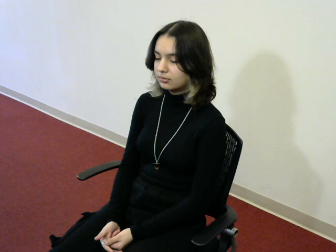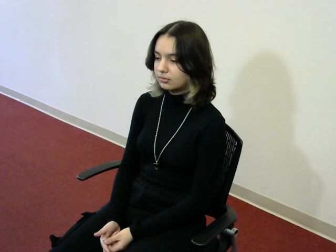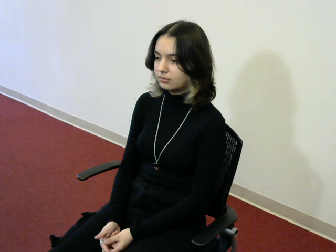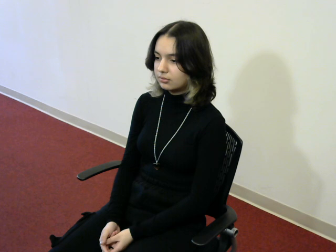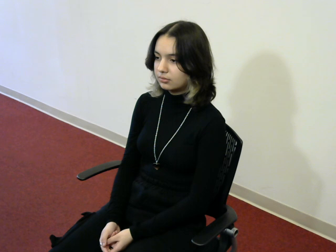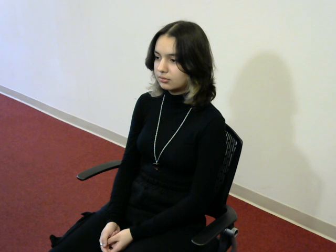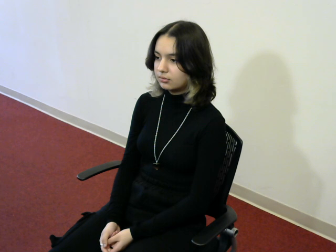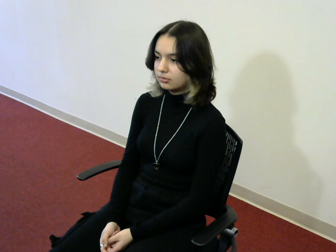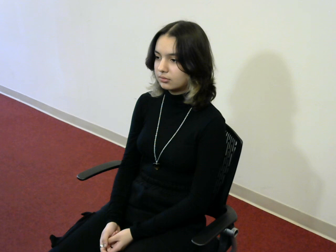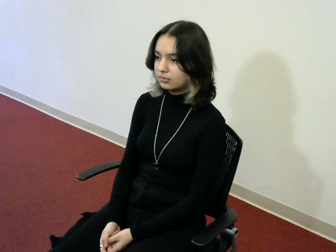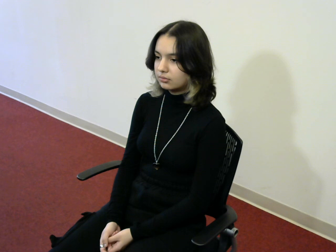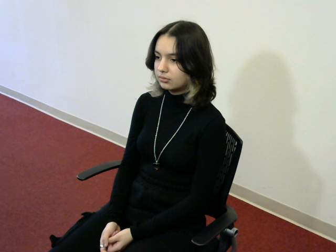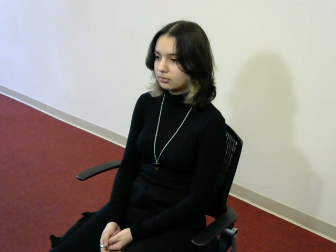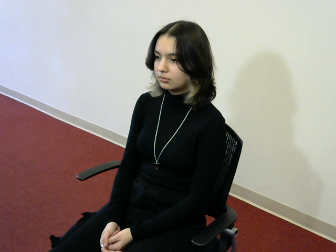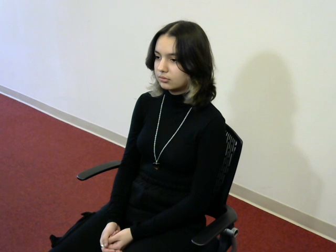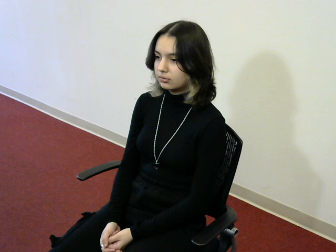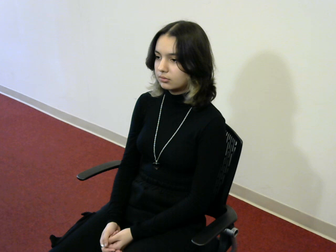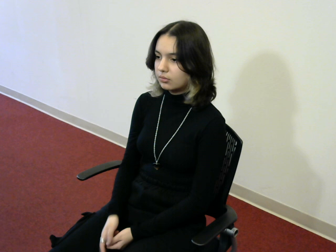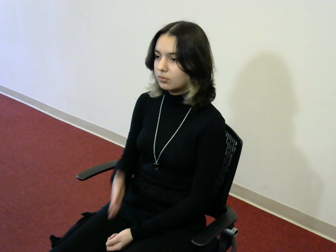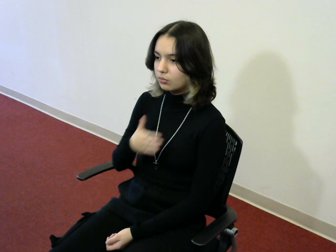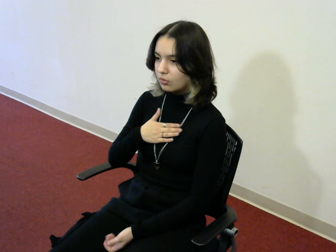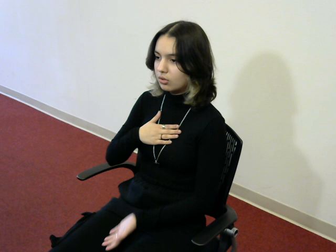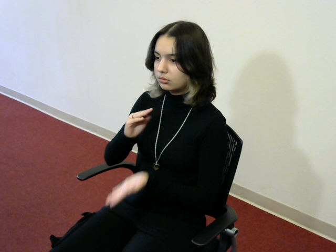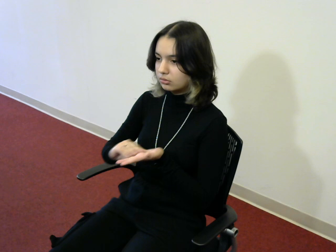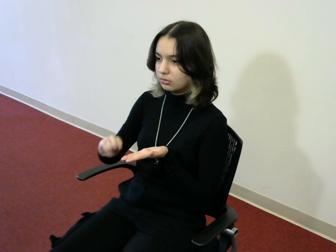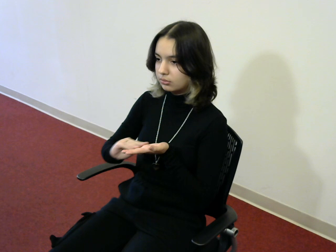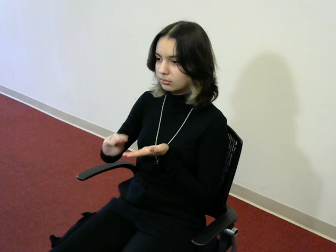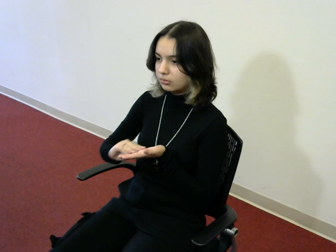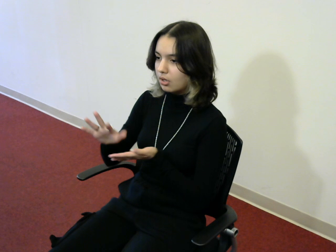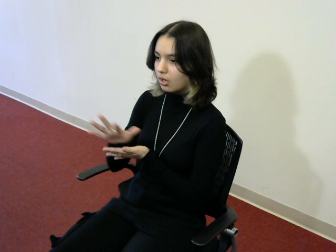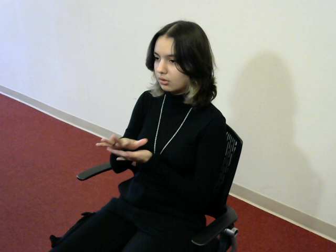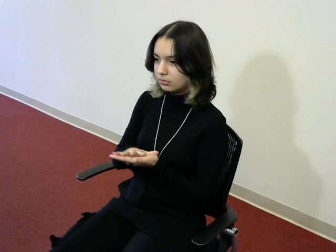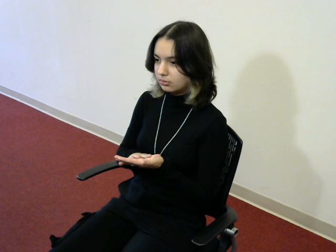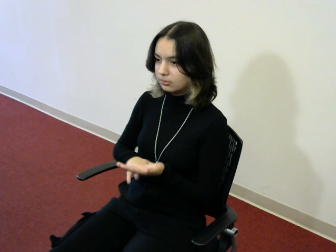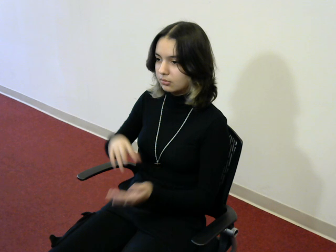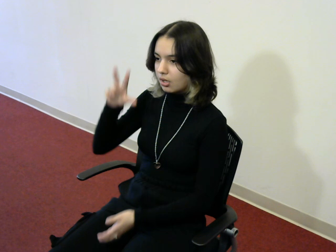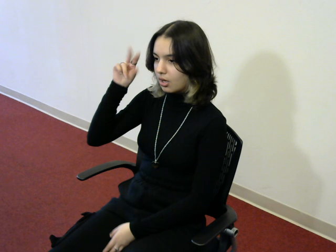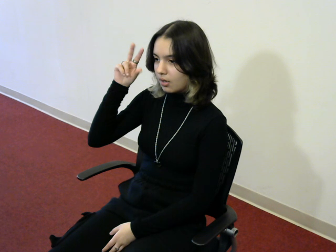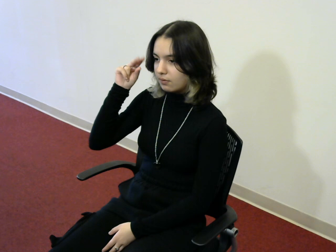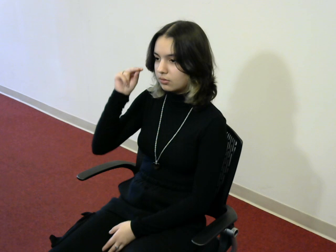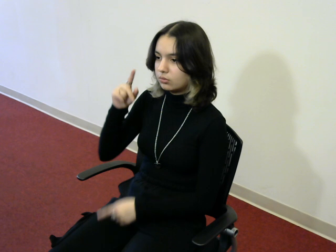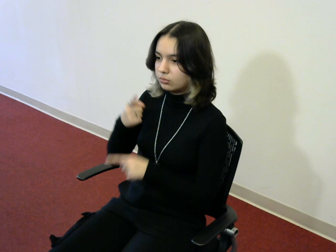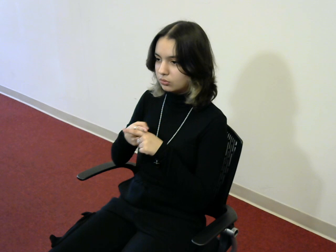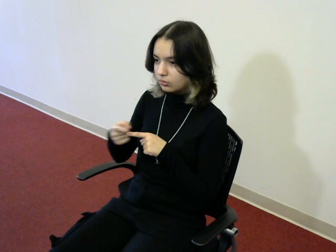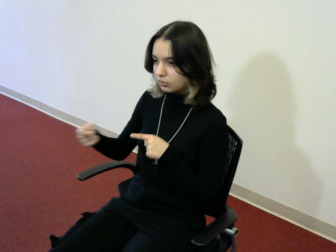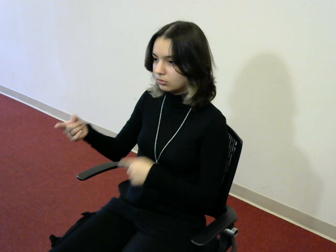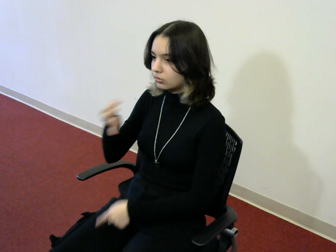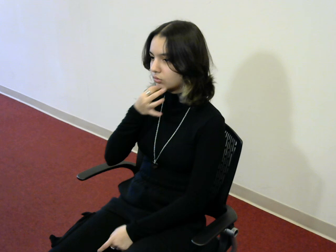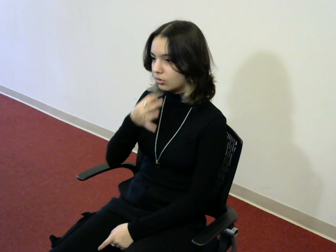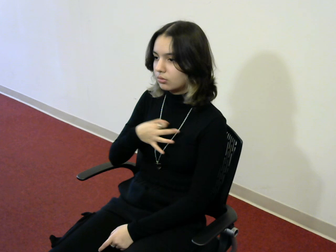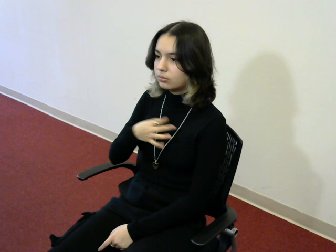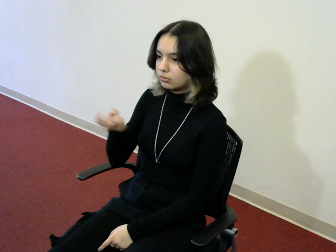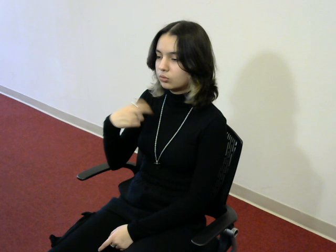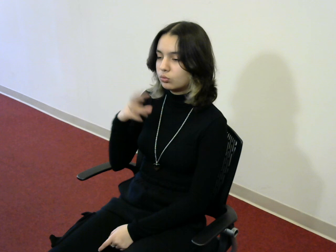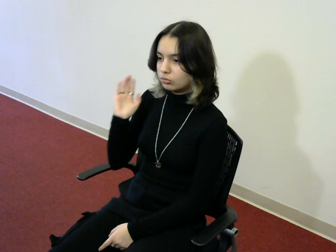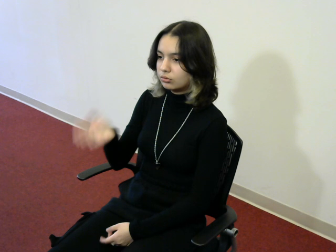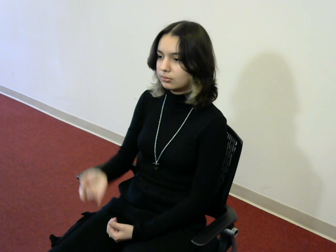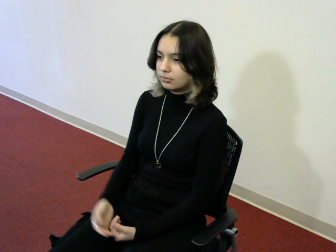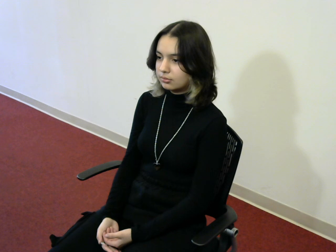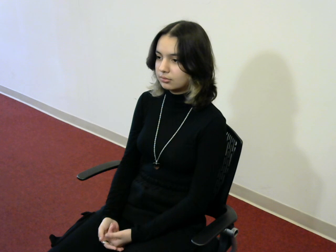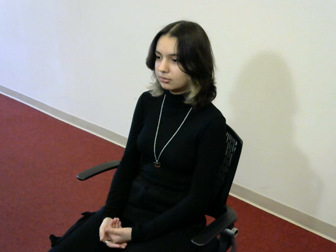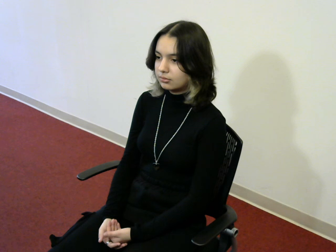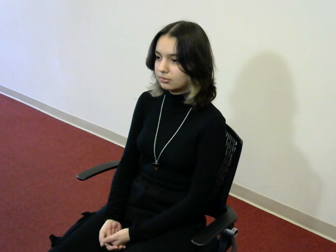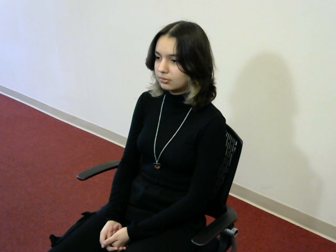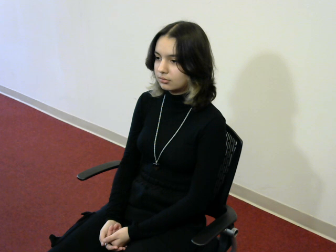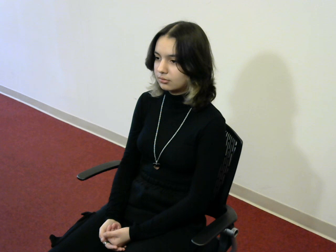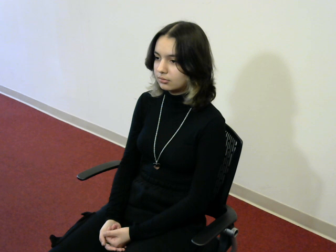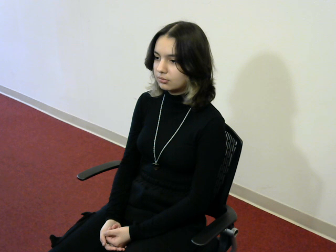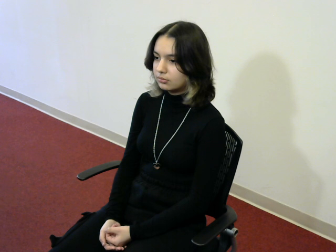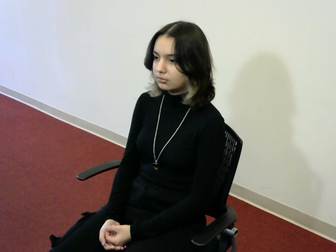Mənim yazdığım ərizəyə hansı müddətdə cavab gələcək?